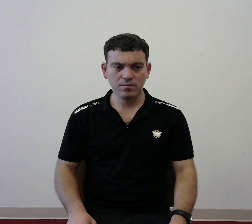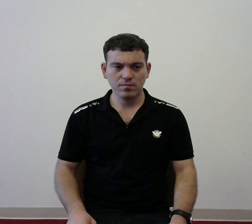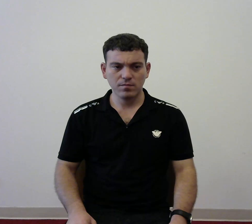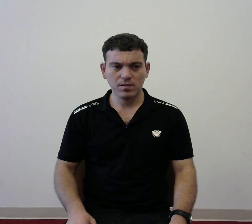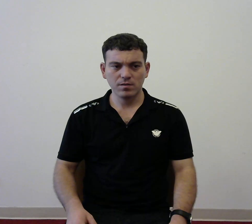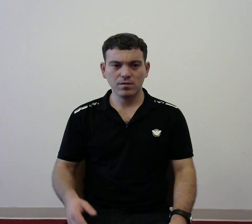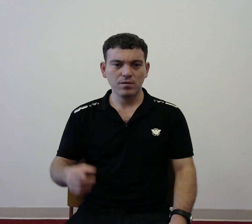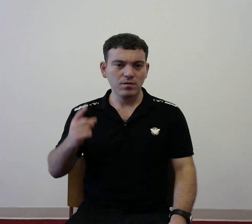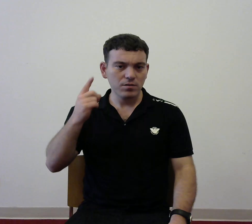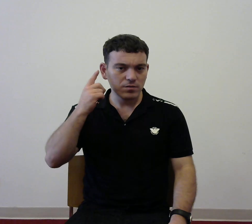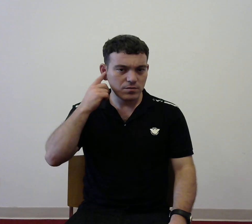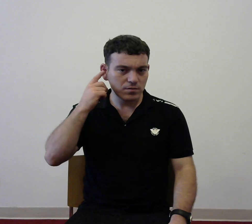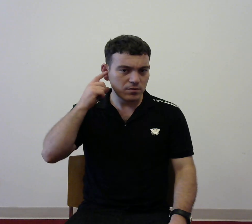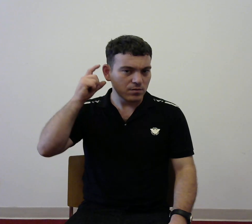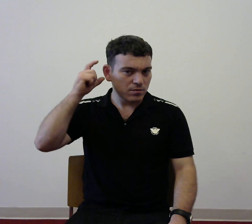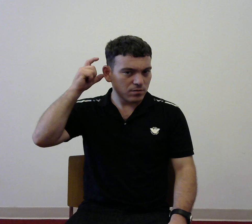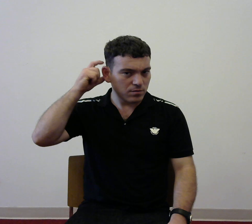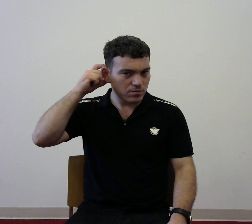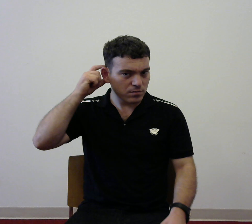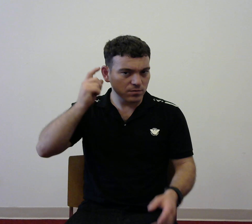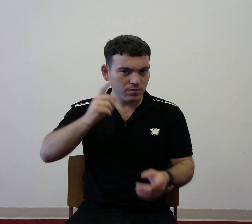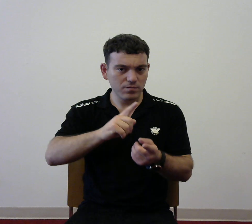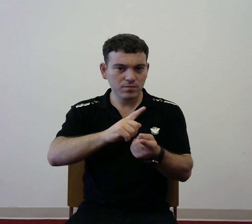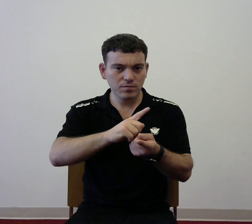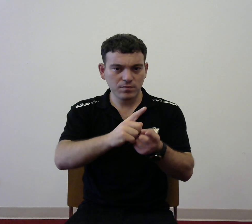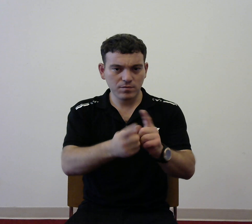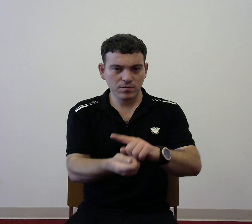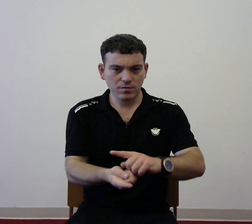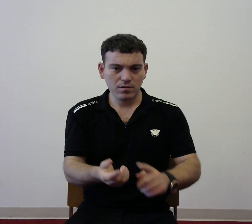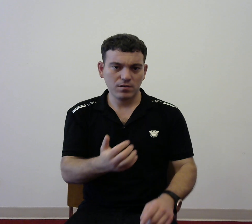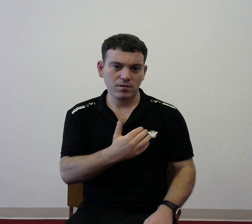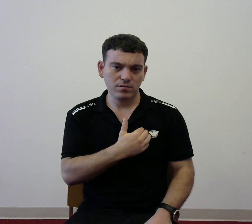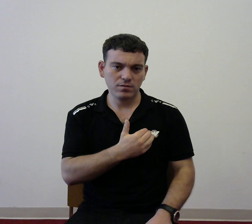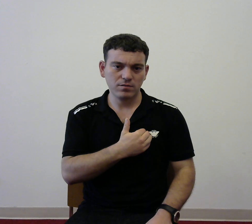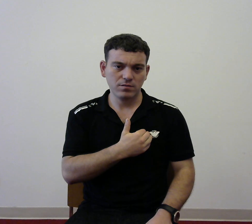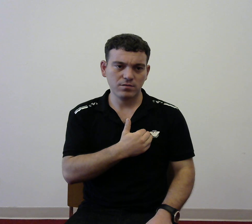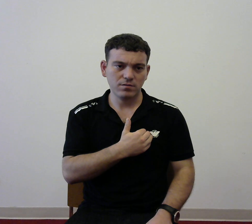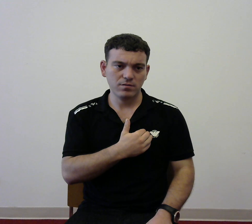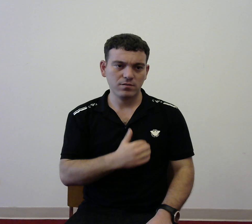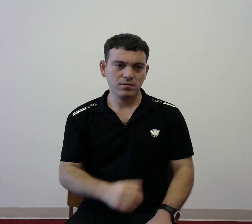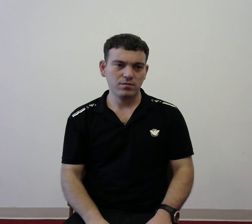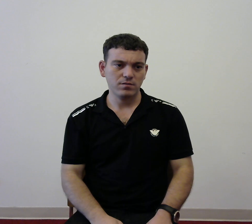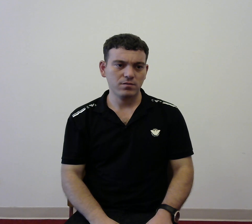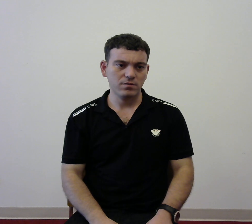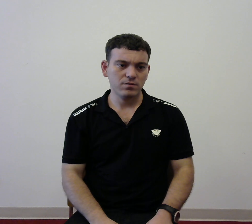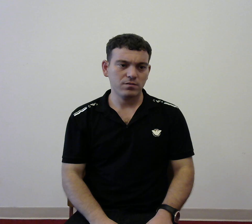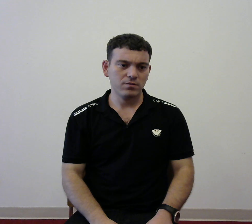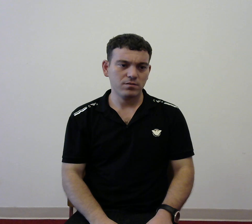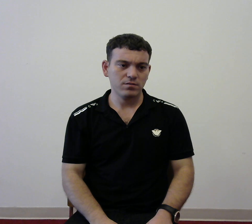Eşitmə aparatını dəyişmək istəyirəm